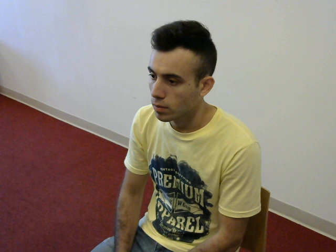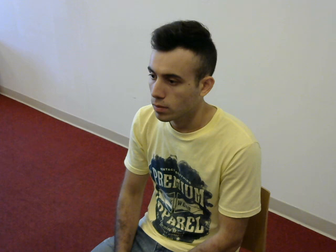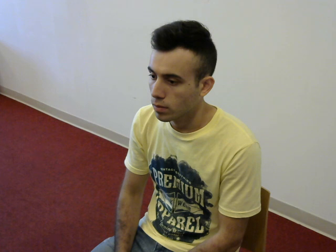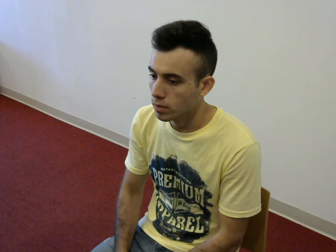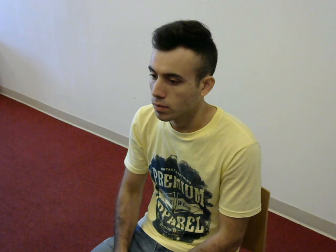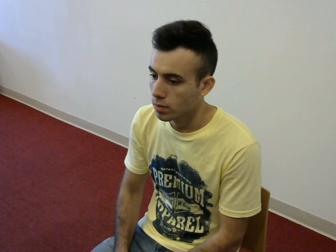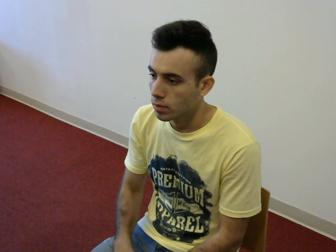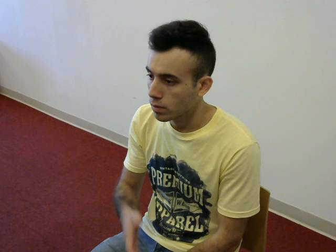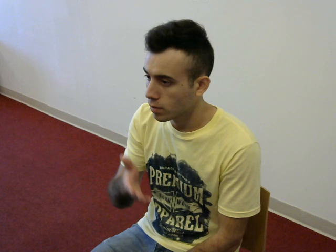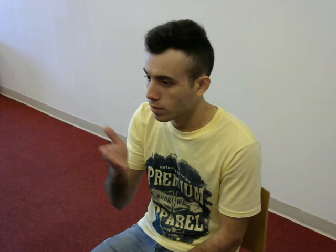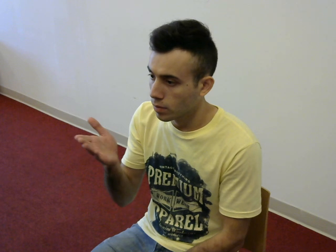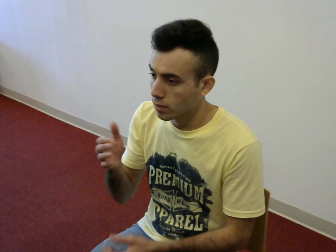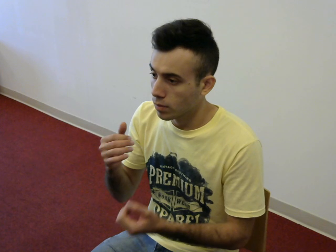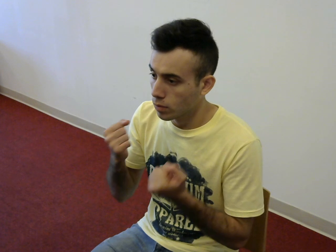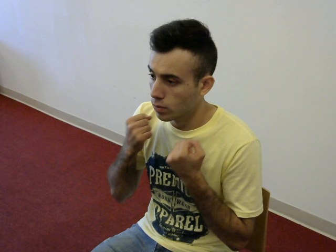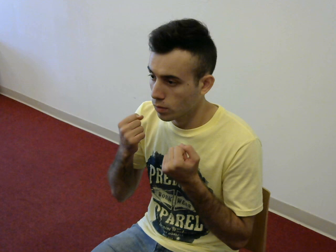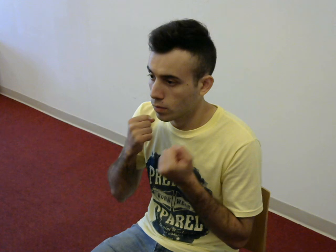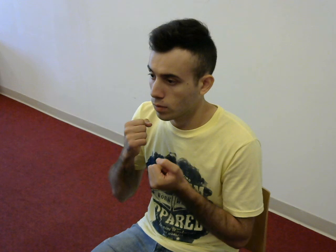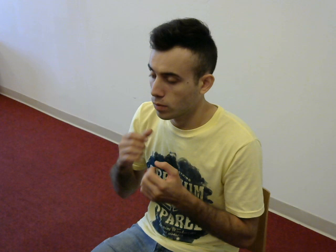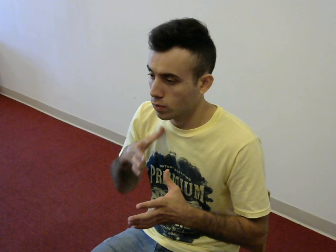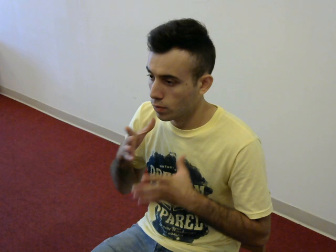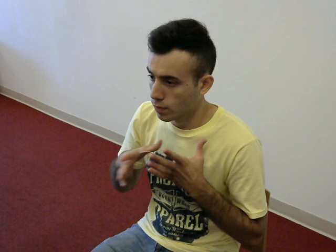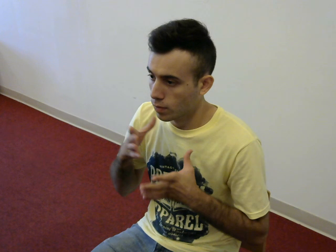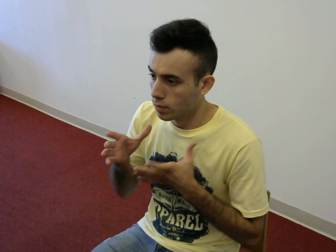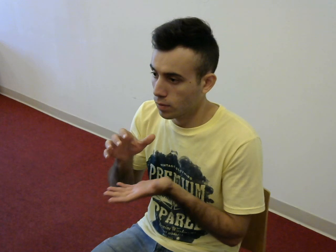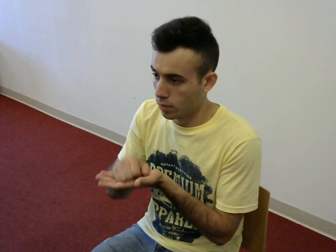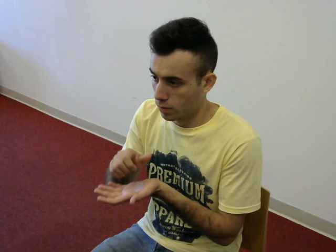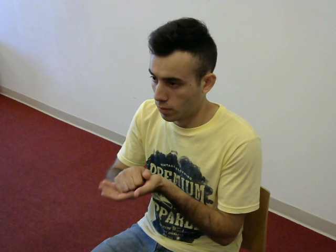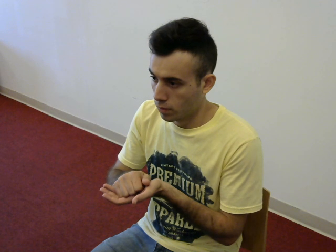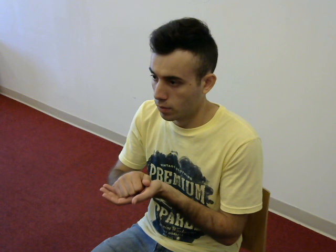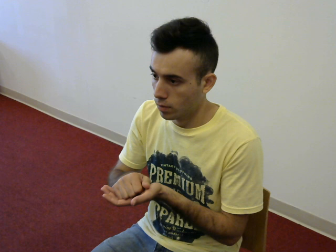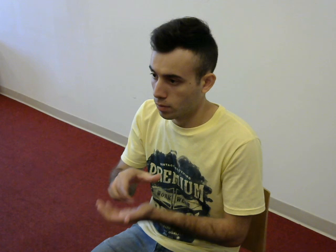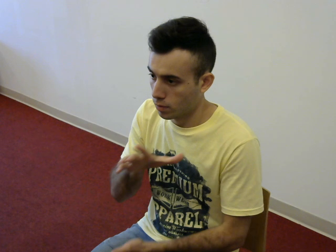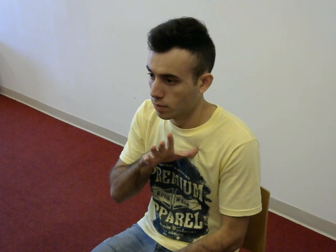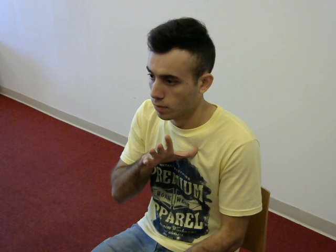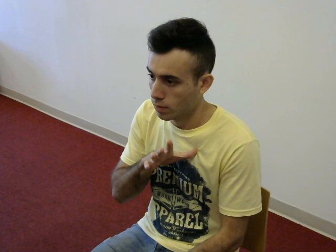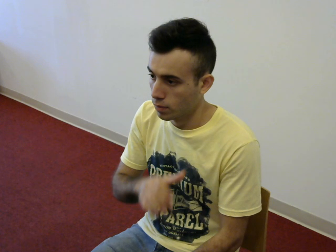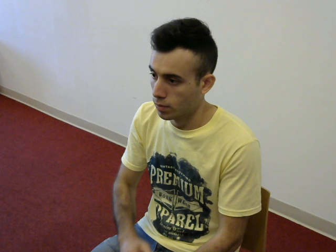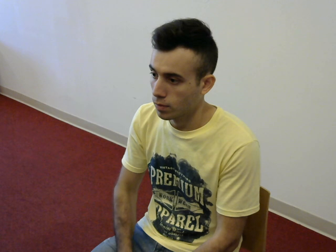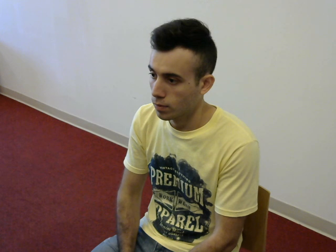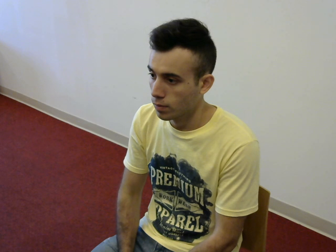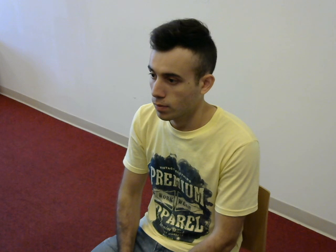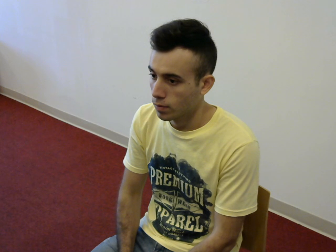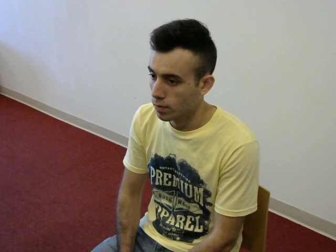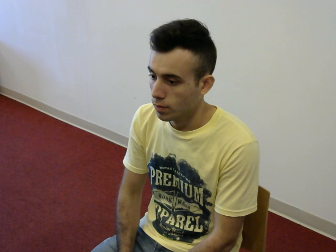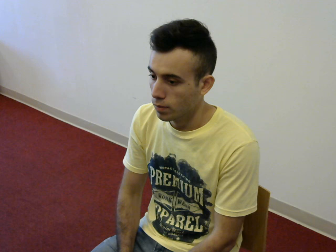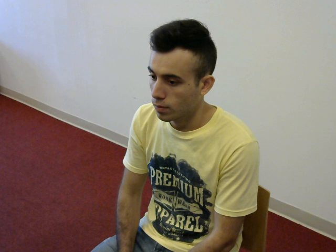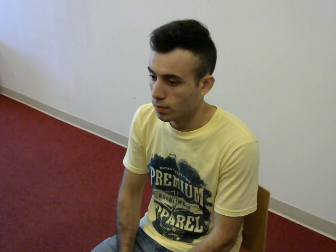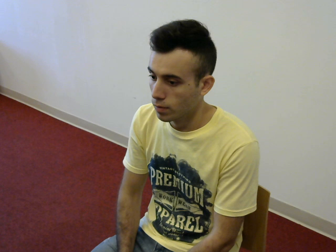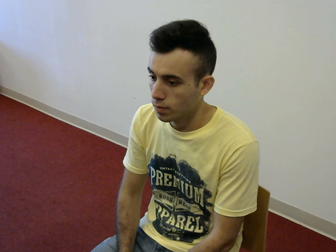Siz idmanla məşğul olursunuzmu?